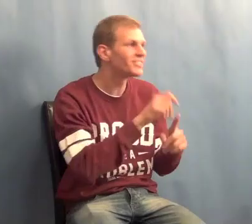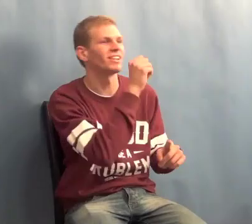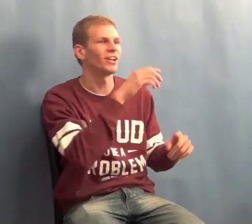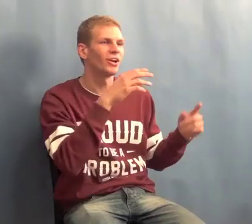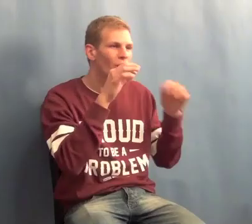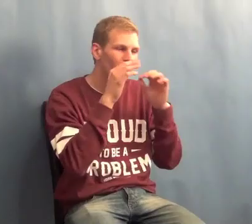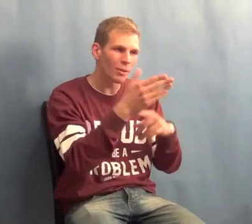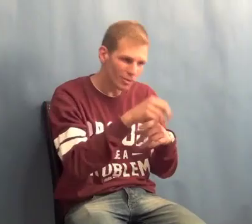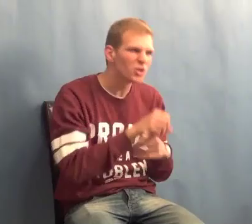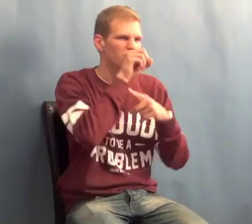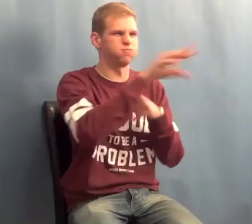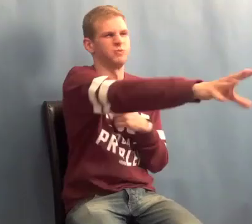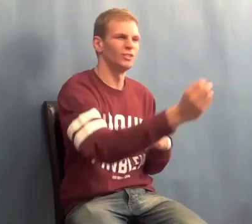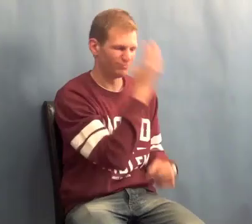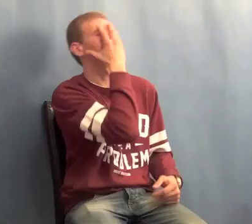Kot odchylił głowę, a ryba wyskoczyła i napluła mu wodą w pysk.